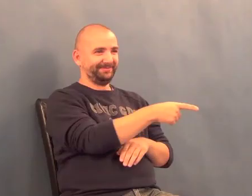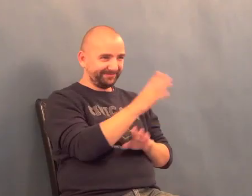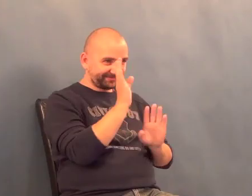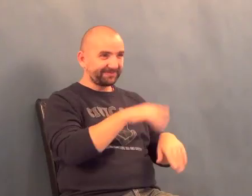Dobra.